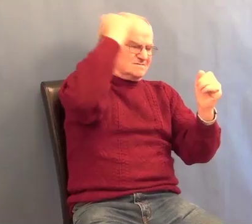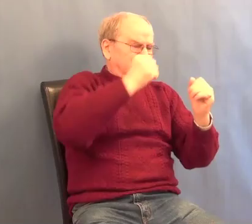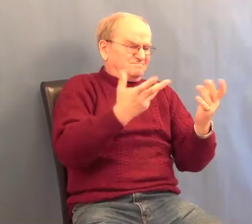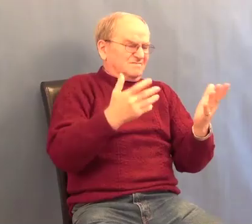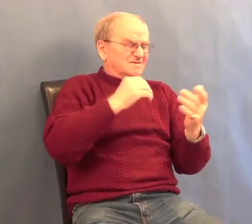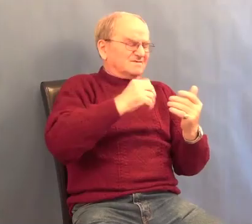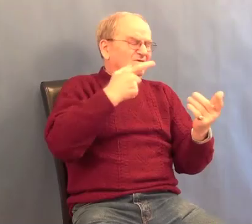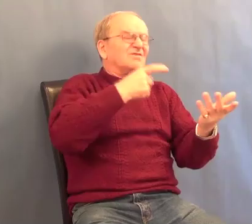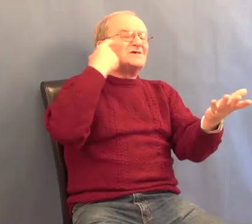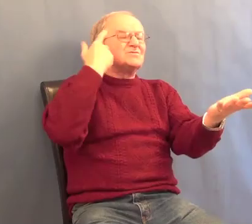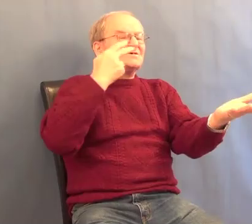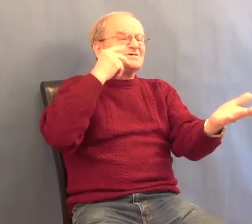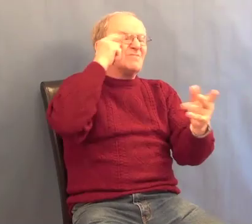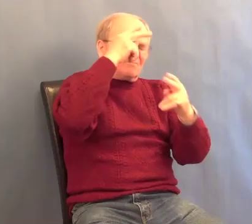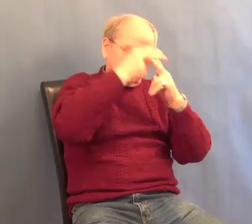Byli bezradni, bo tam w środku ktoś mocno spał i nie słyszał uderzeń.